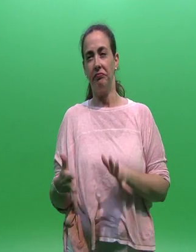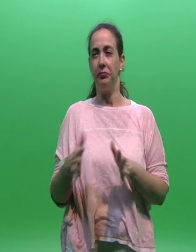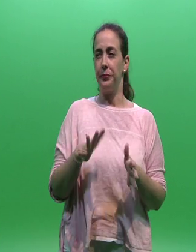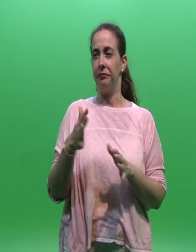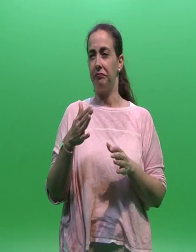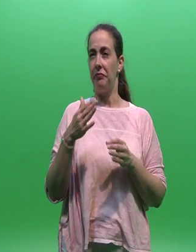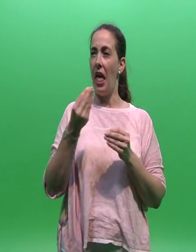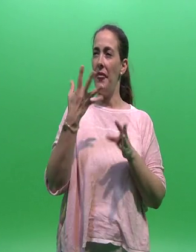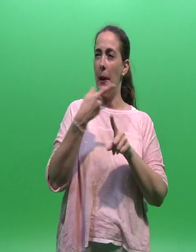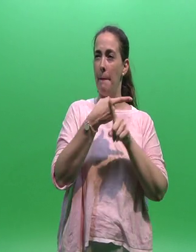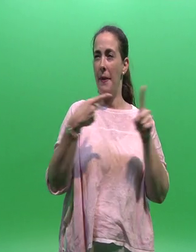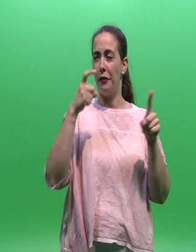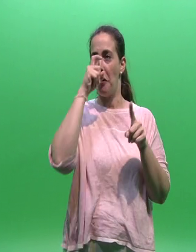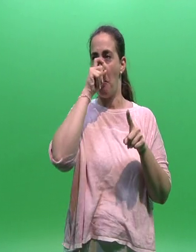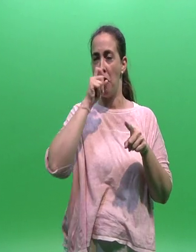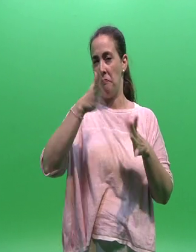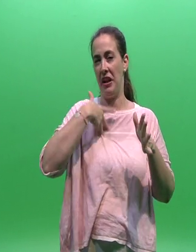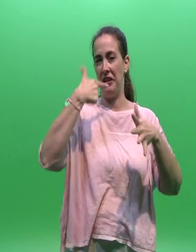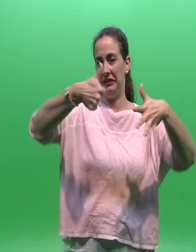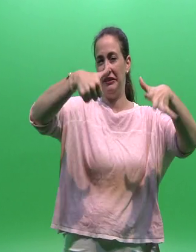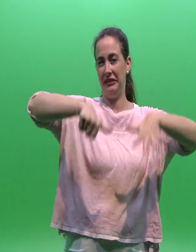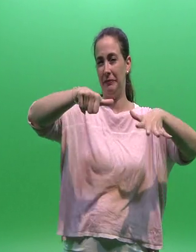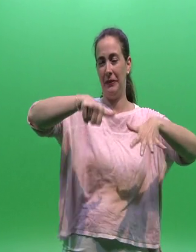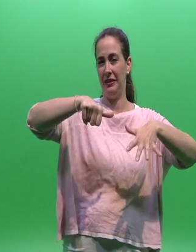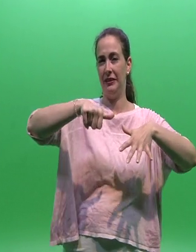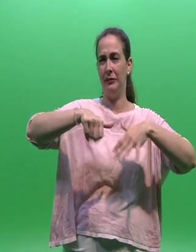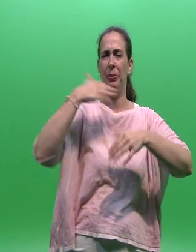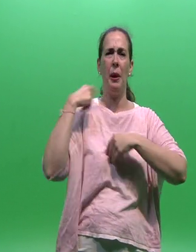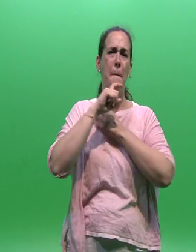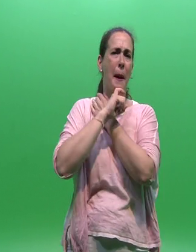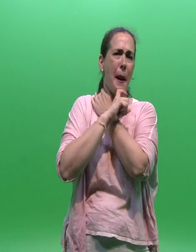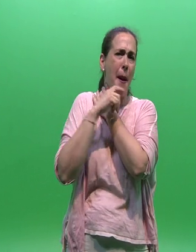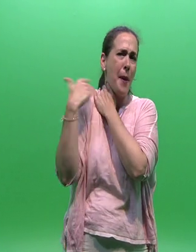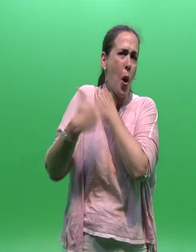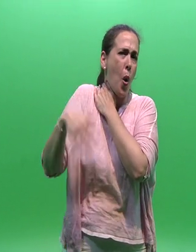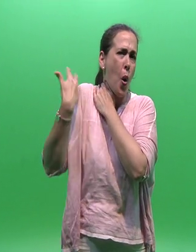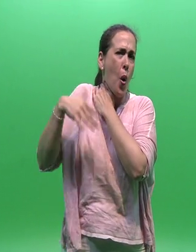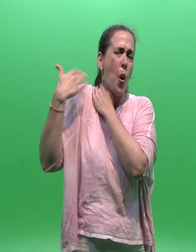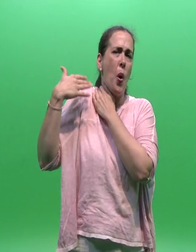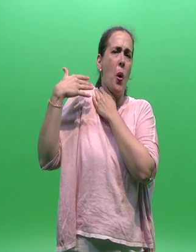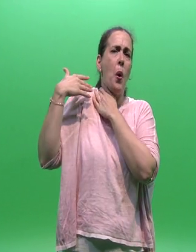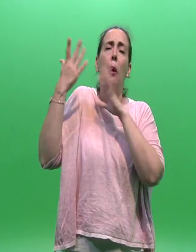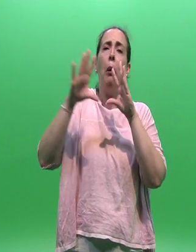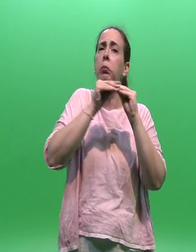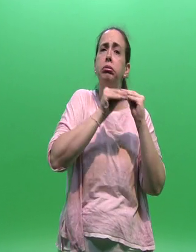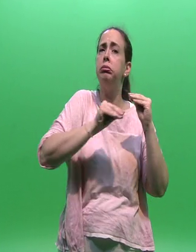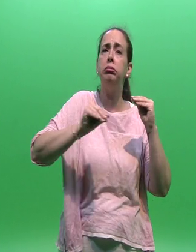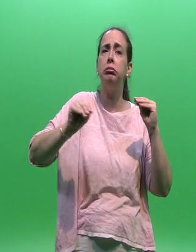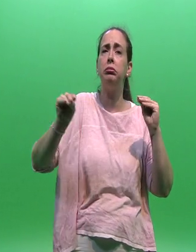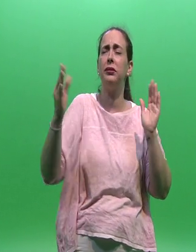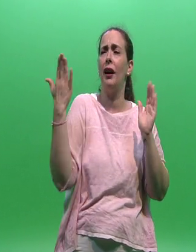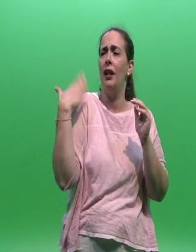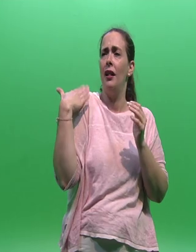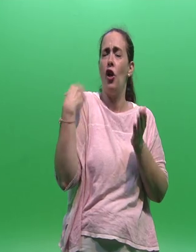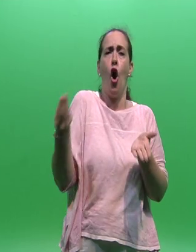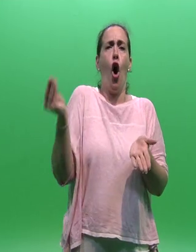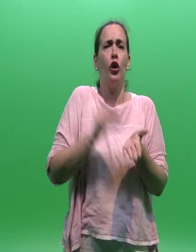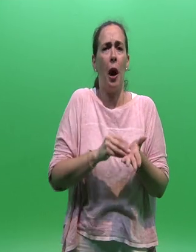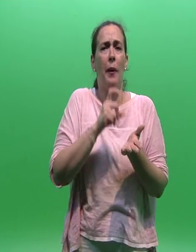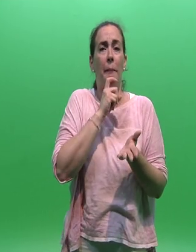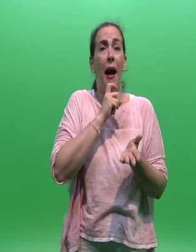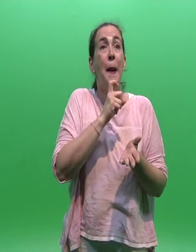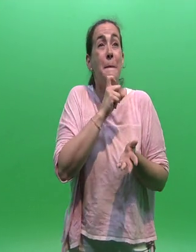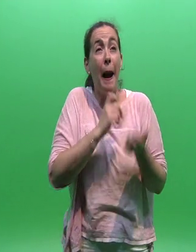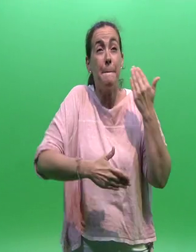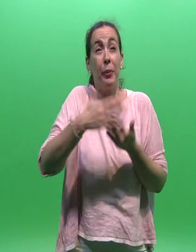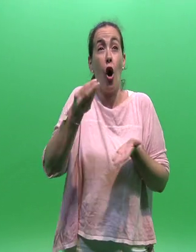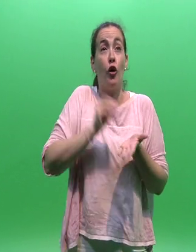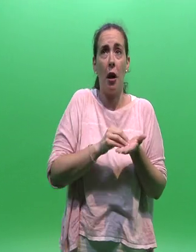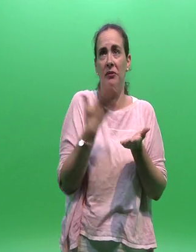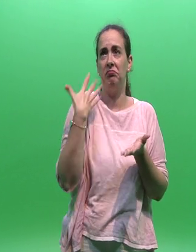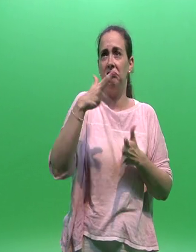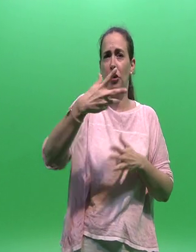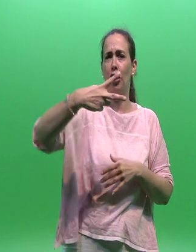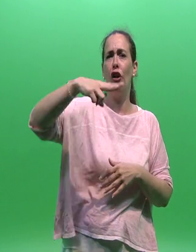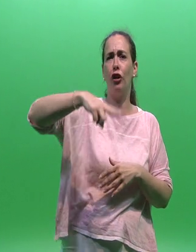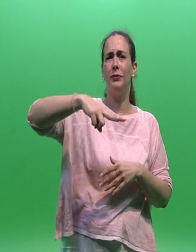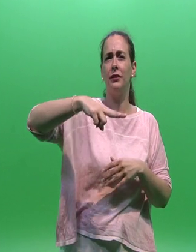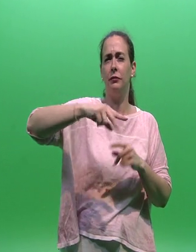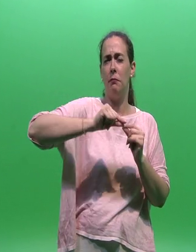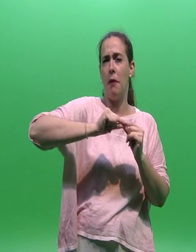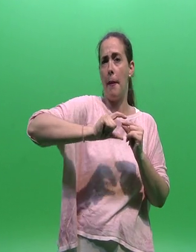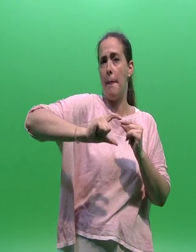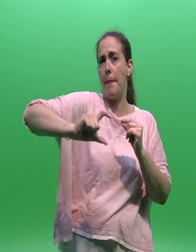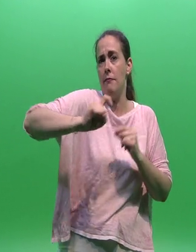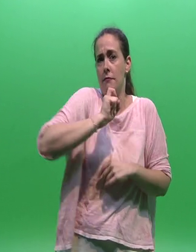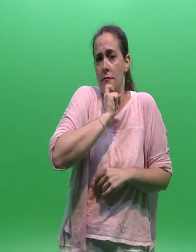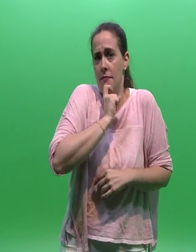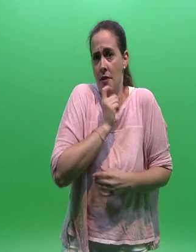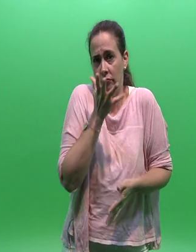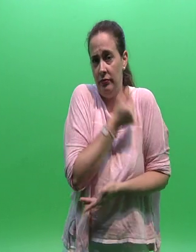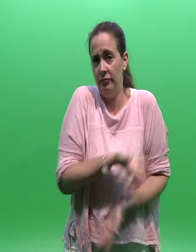Fa més o menys un any, és a dir, sis mesos, em va començar a fer molt de mal el coll. Després aquest dolor va desaparèixer, però fa poc m'ha tornat a fer mal. Ha començat el dolor de nou fa uns dos mesos i ha anat a pitjor, fins que ja no puc més.